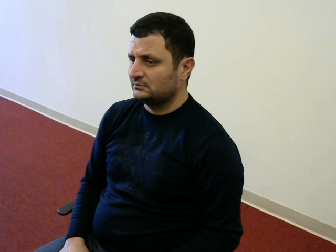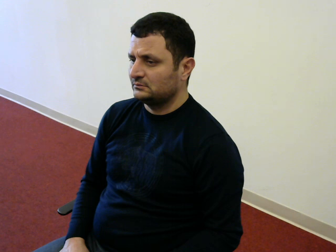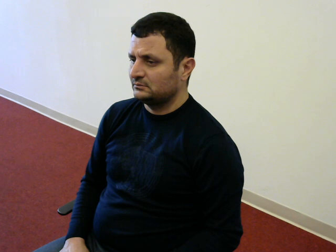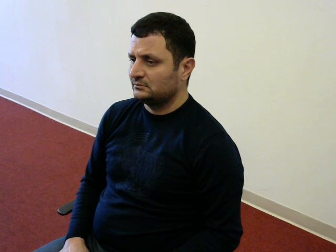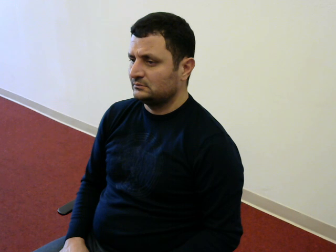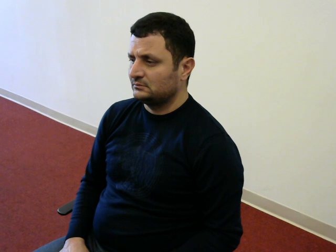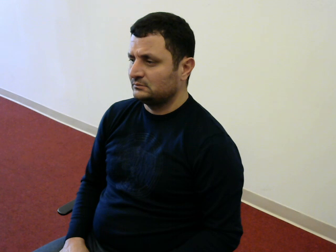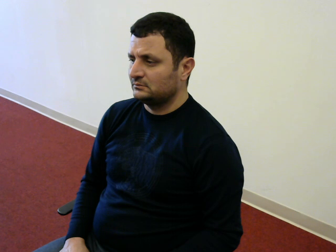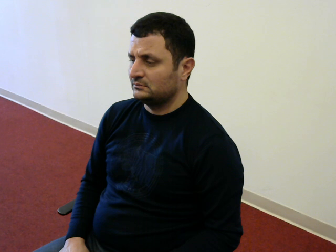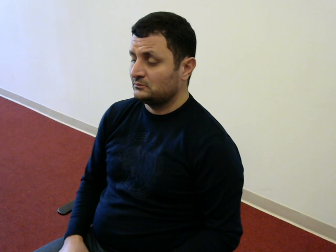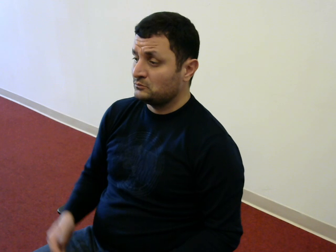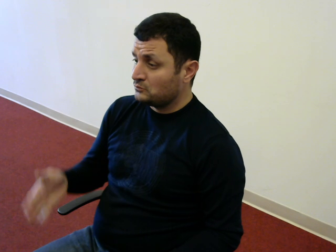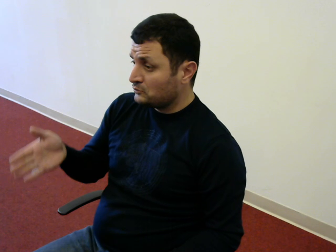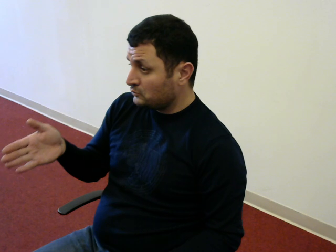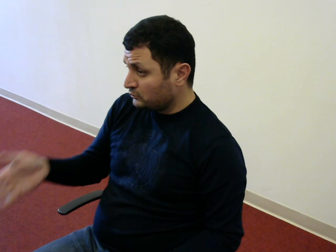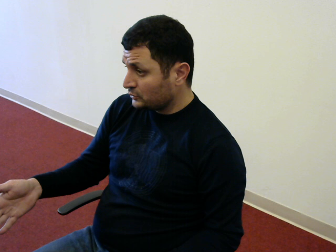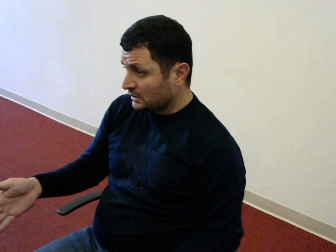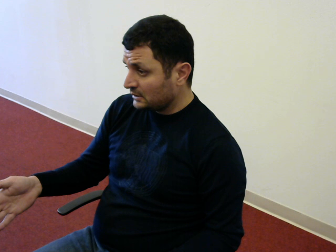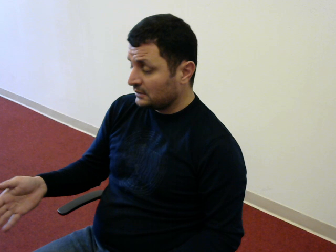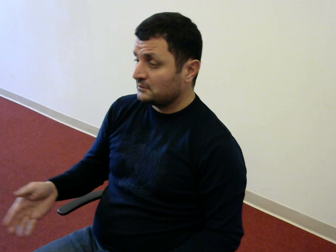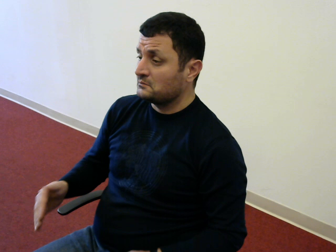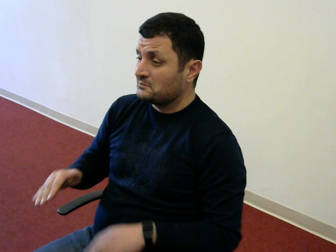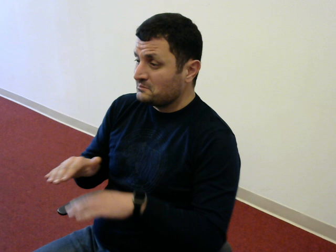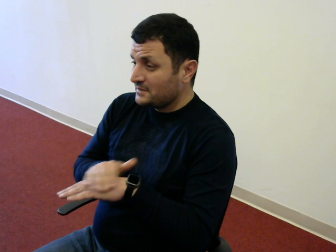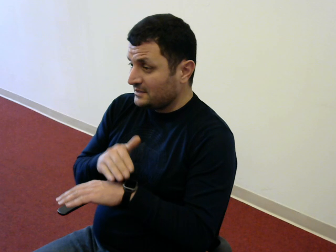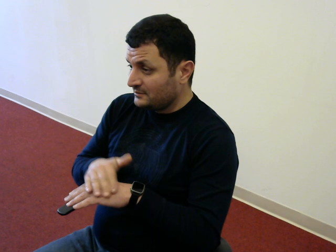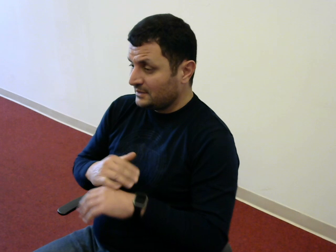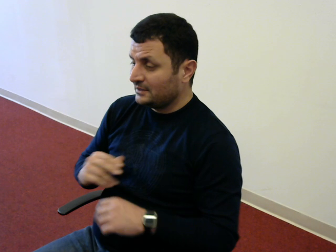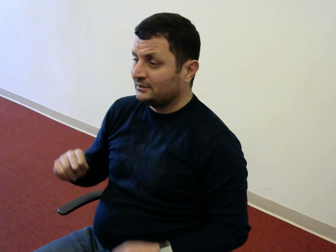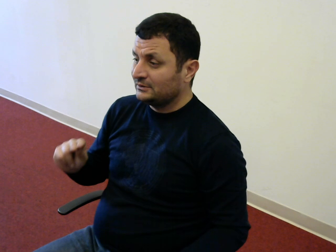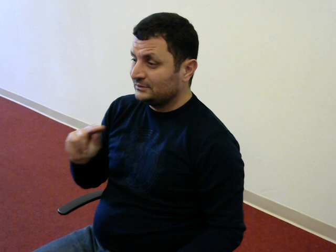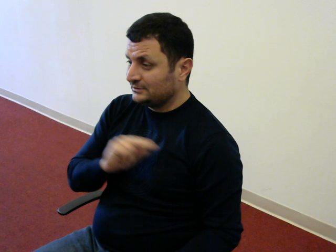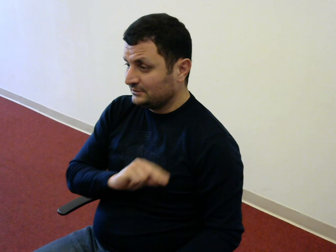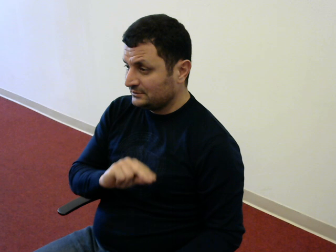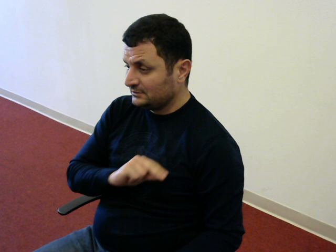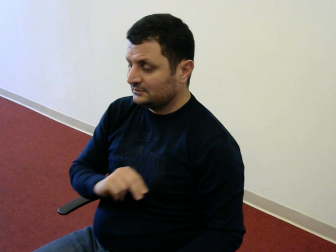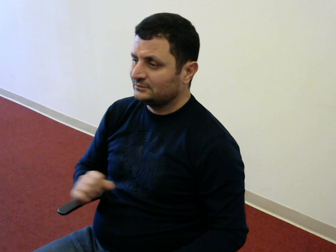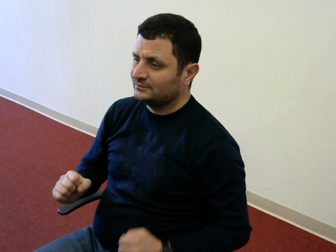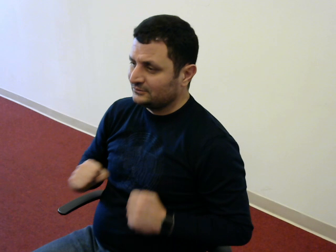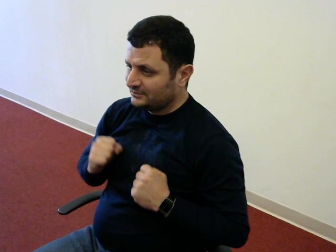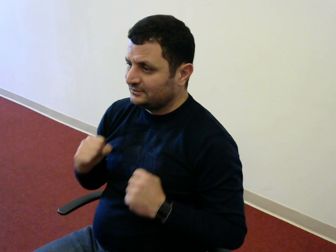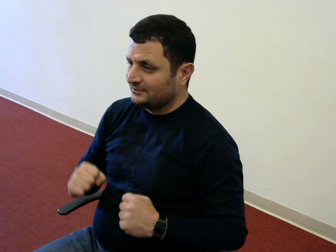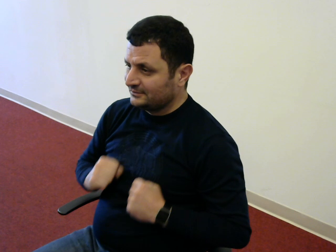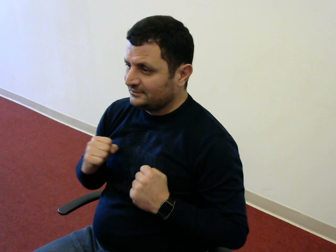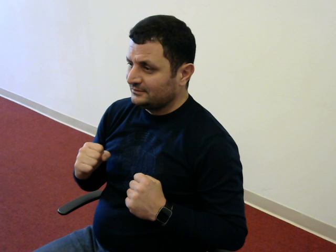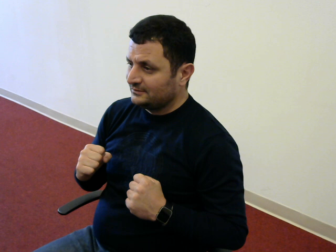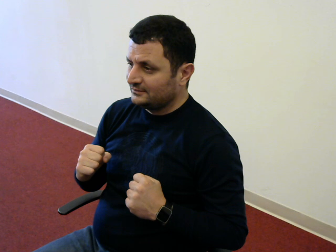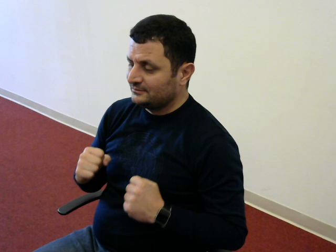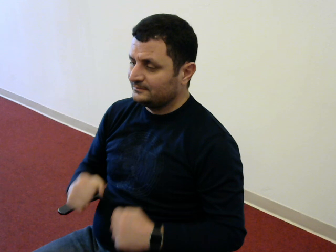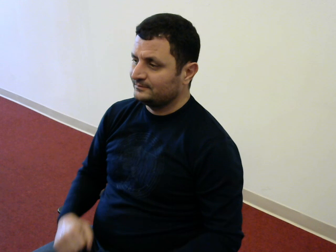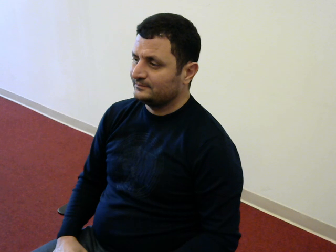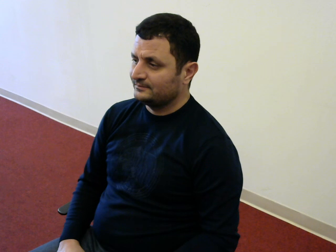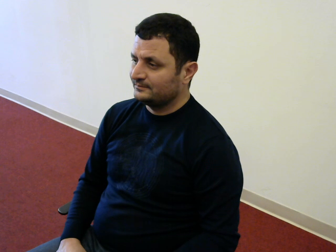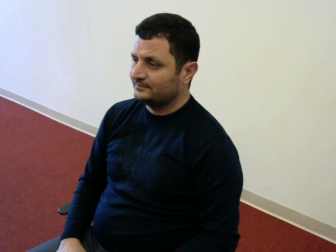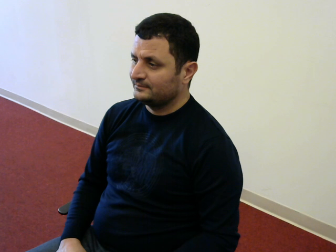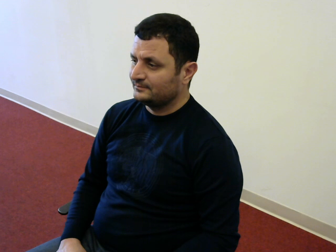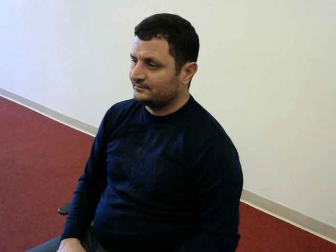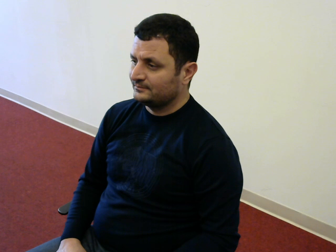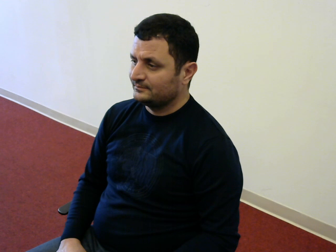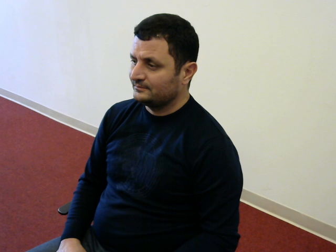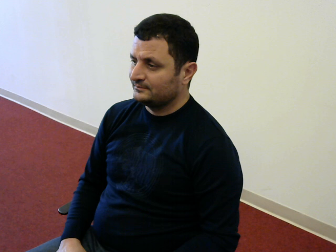Burda mehriban işçilər çalışır